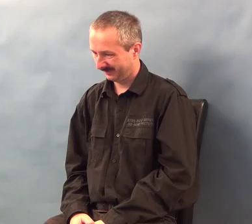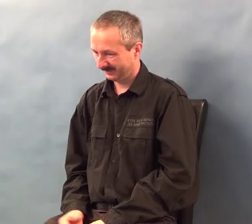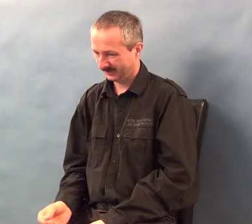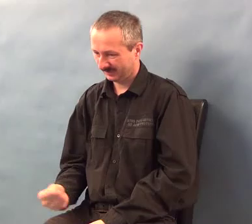Jeszcze...